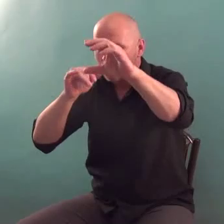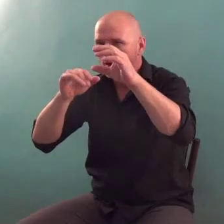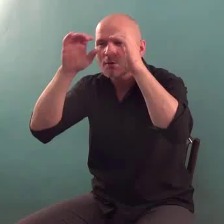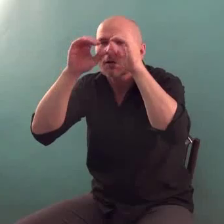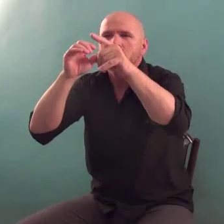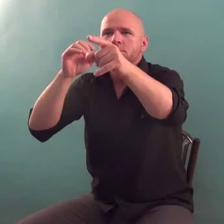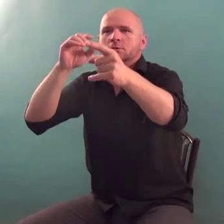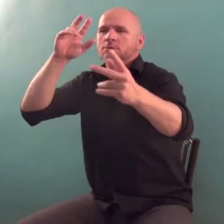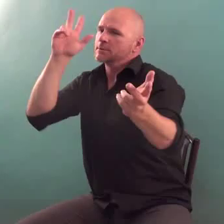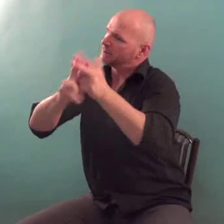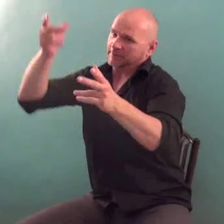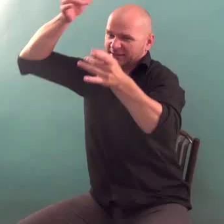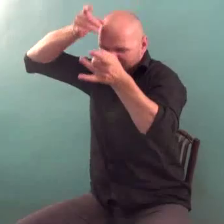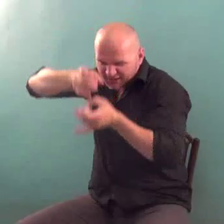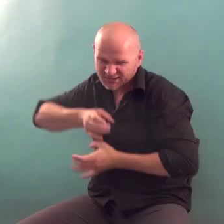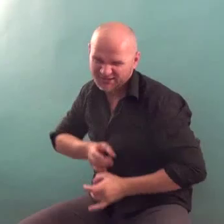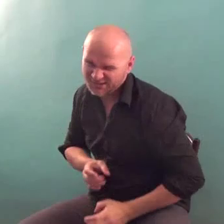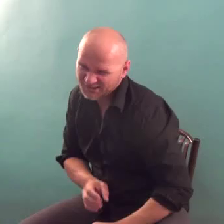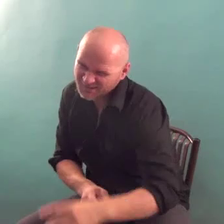Patrzy przez lornetkę i szybko zbiega na dół, do budynku naprzeciwko.